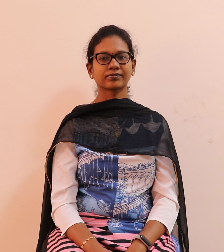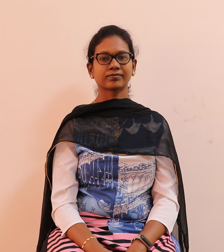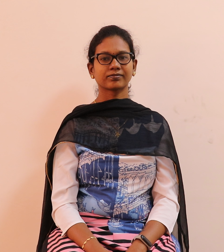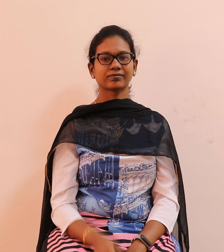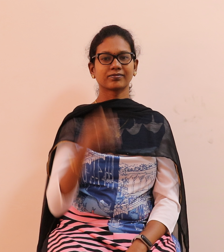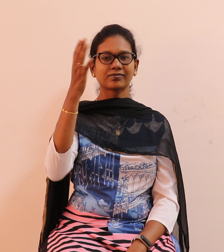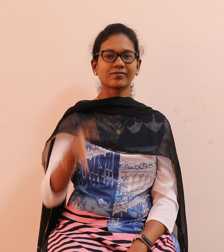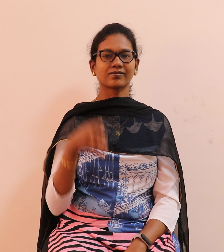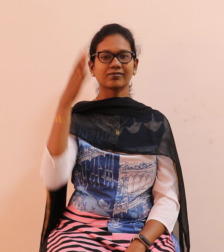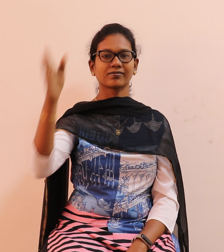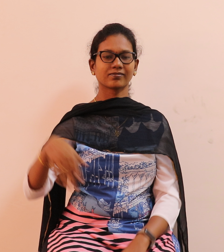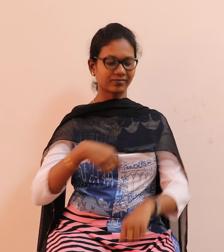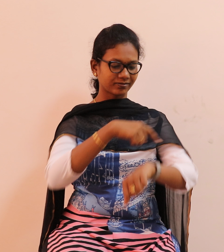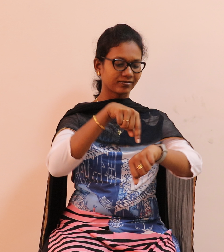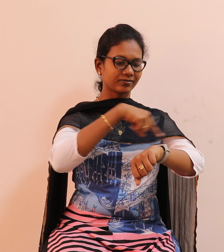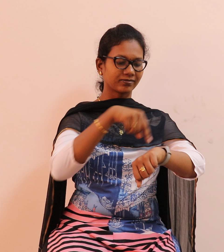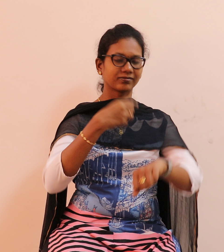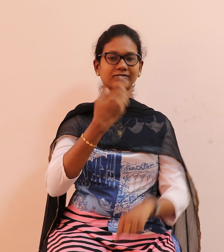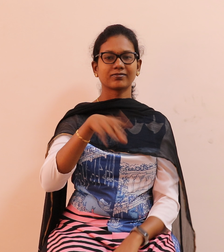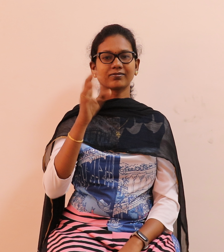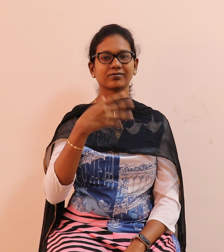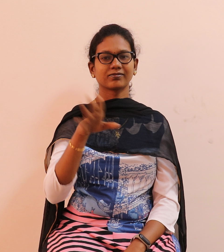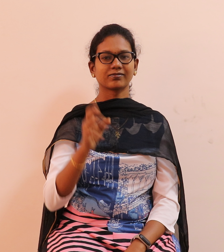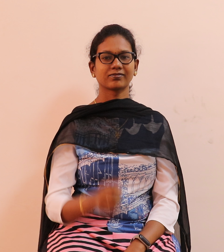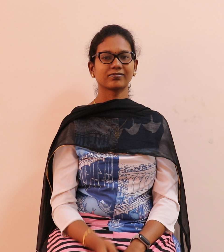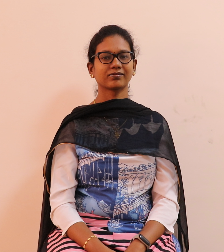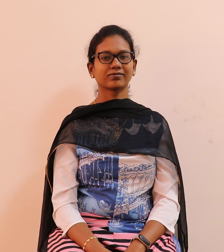when will the train leave